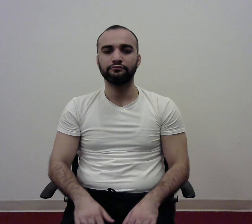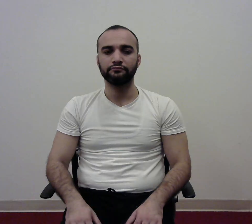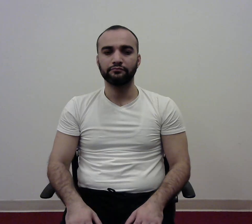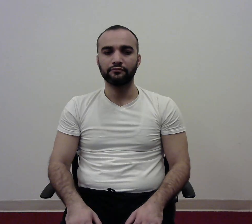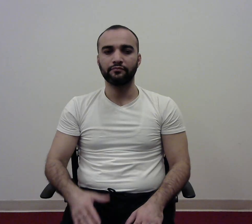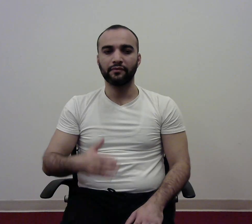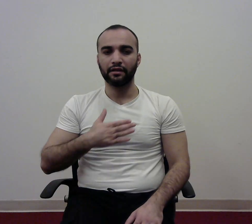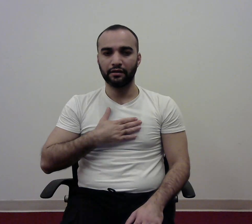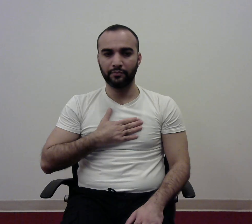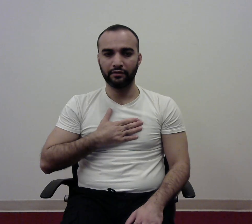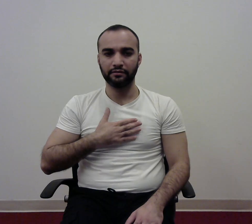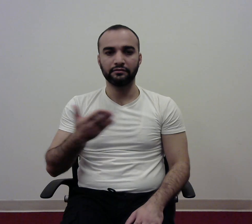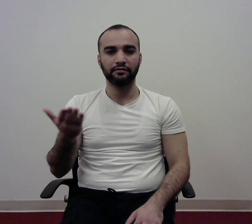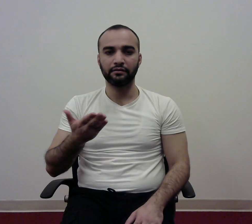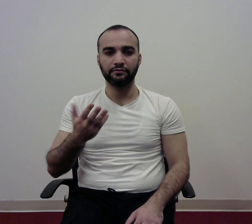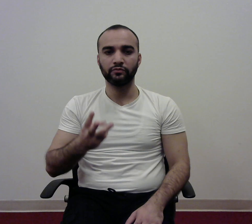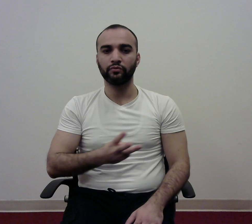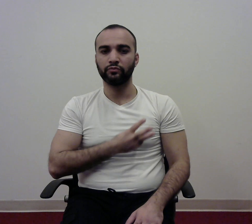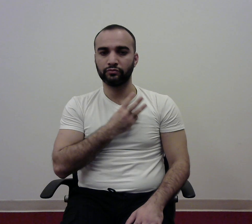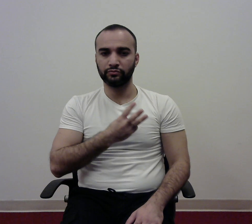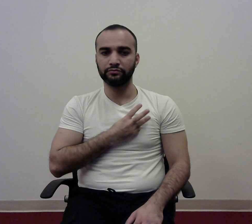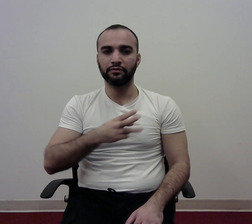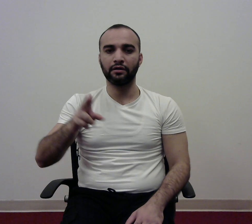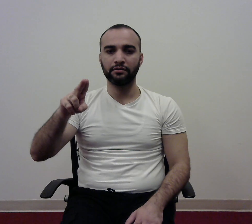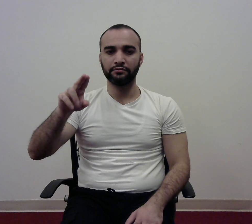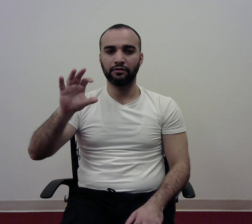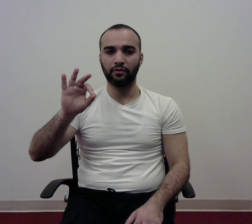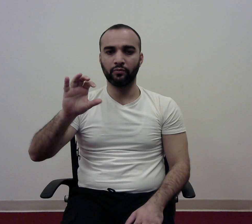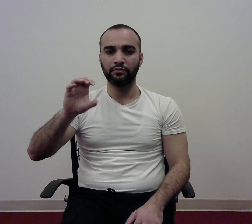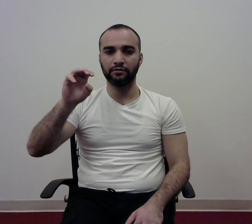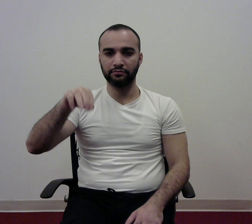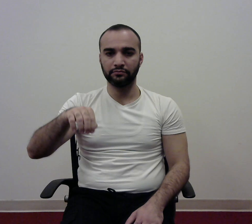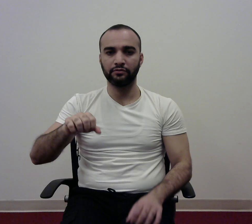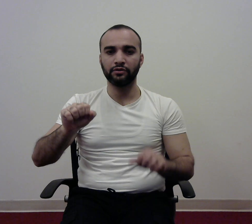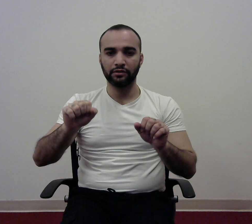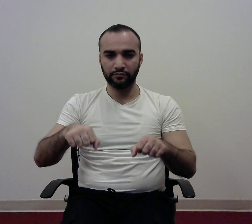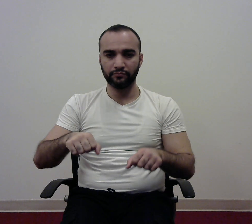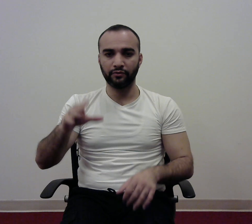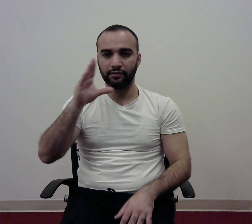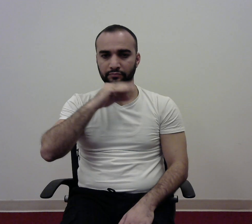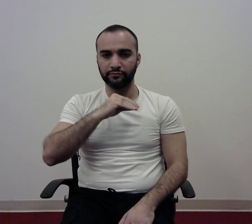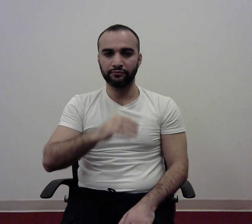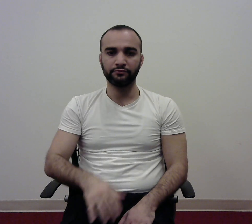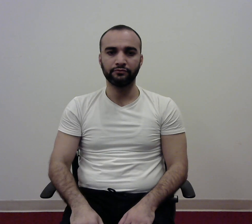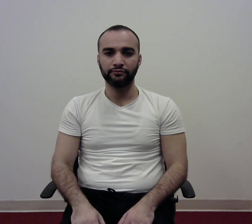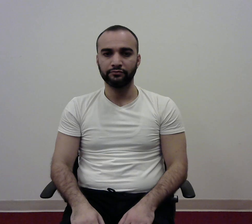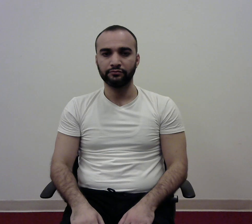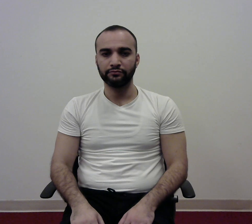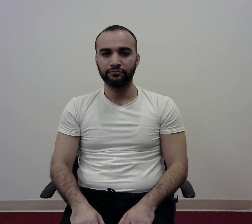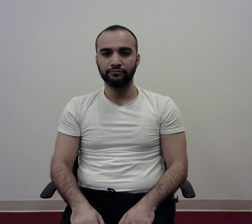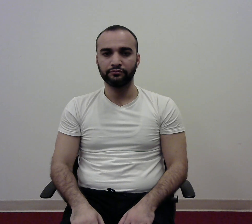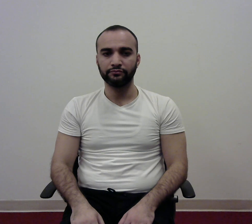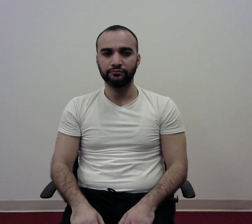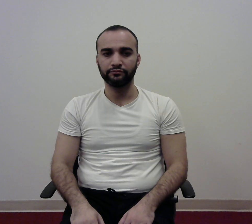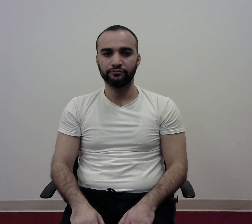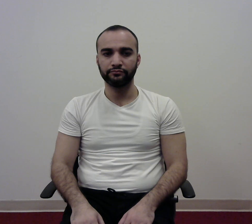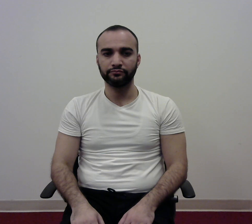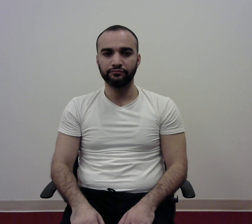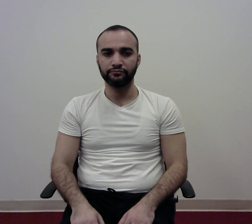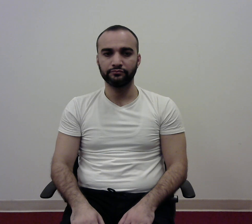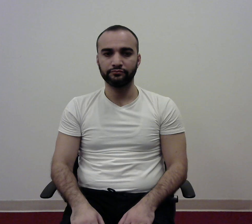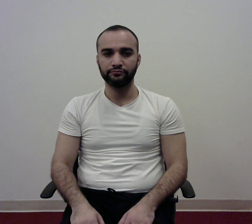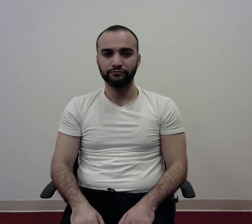Mən necə könüllü DOST ola bilərəm?